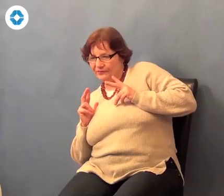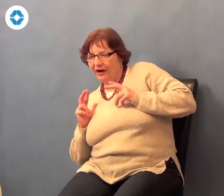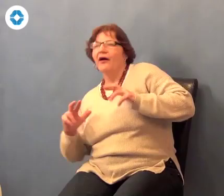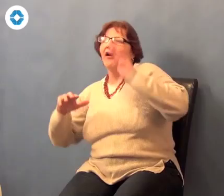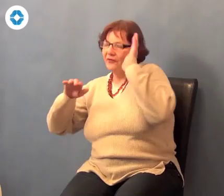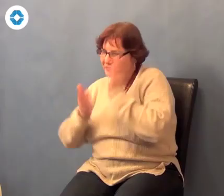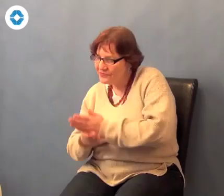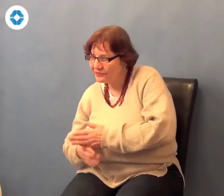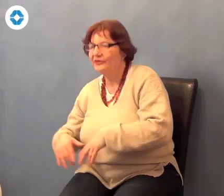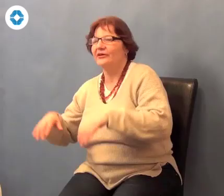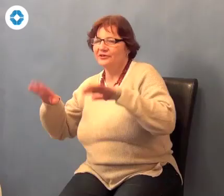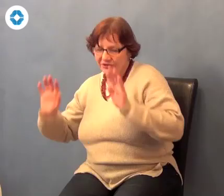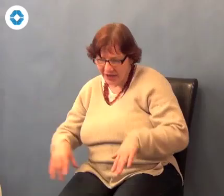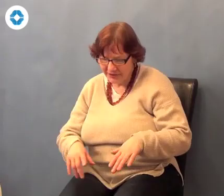Już skończył i siedzi.